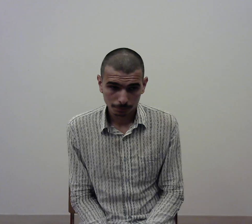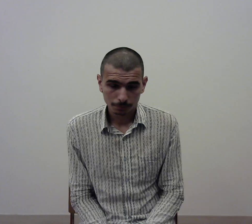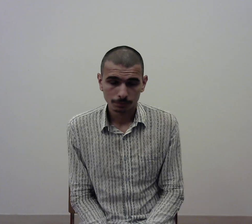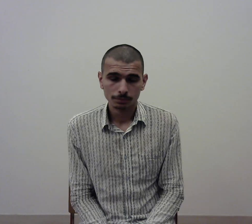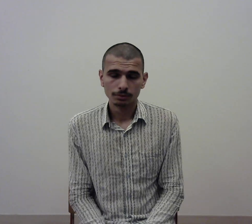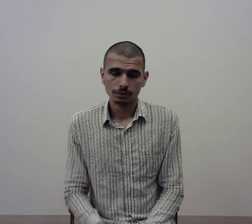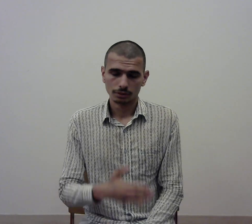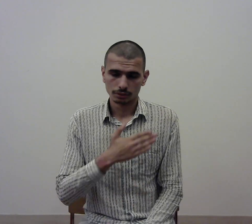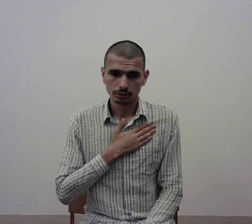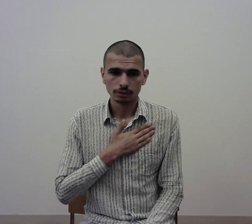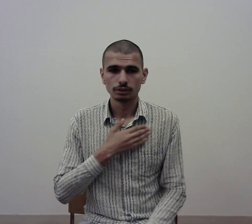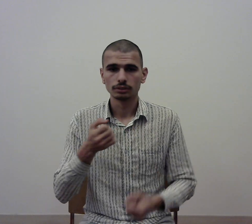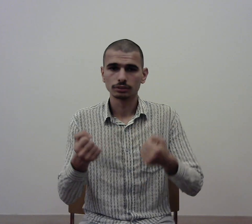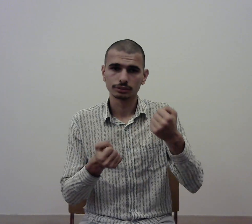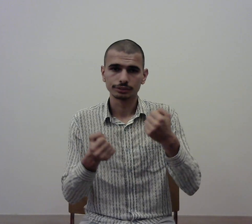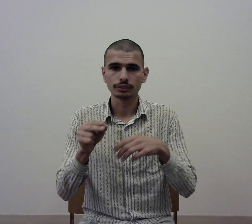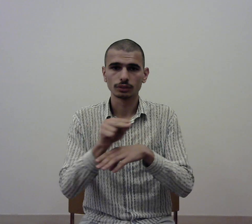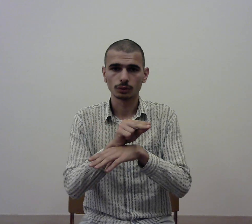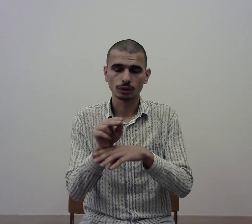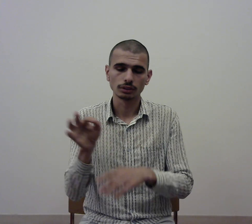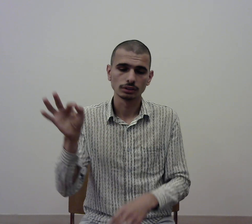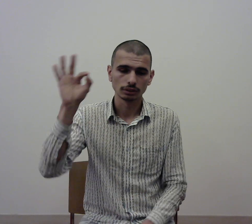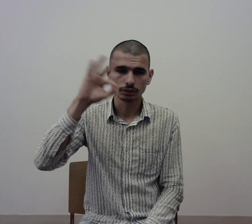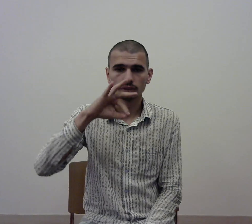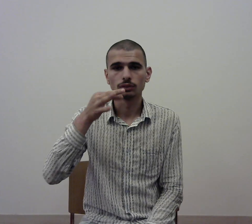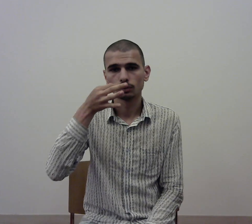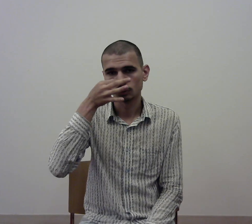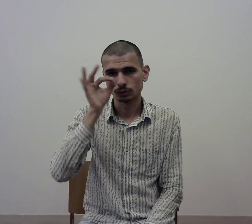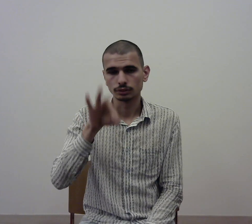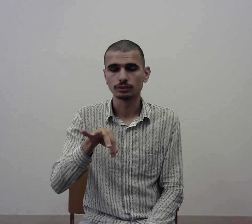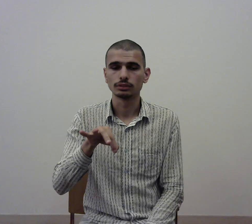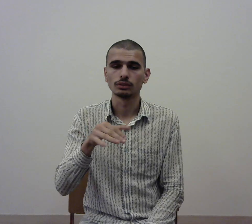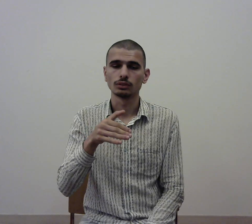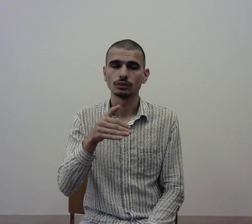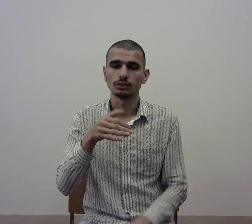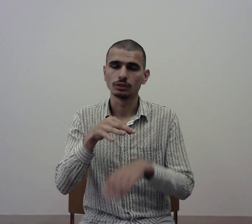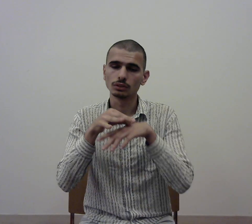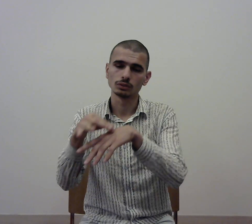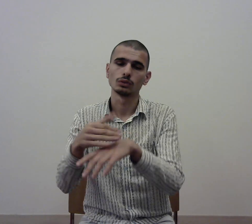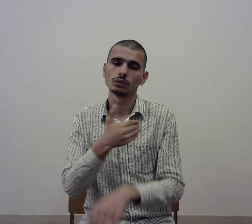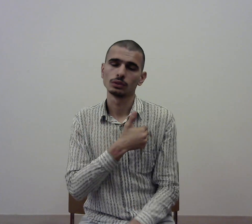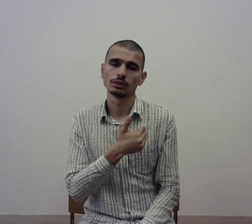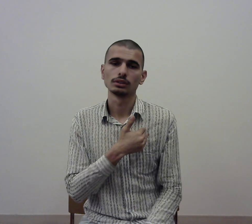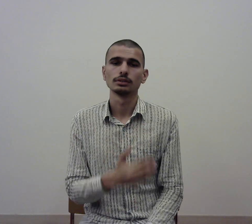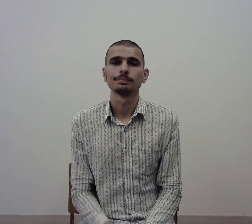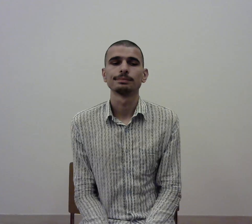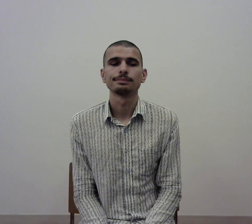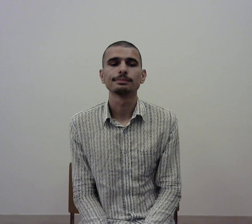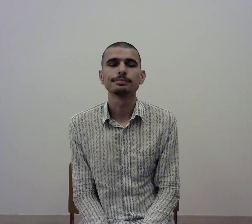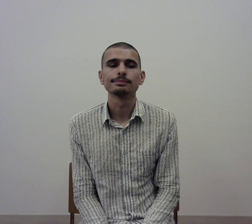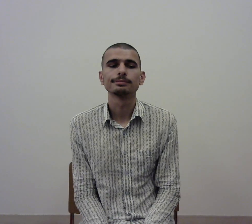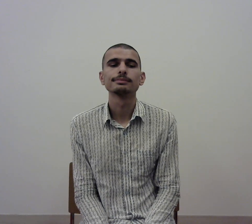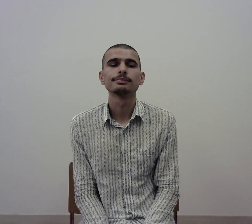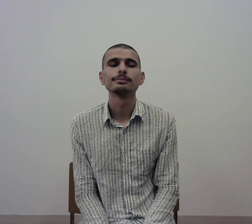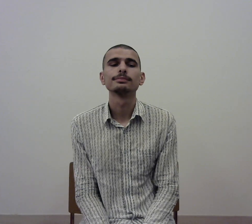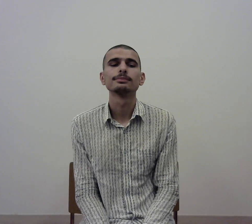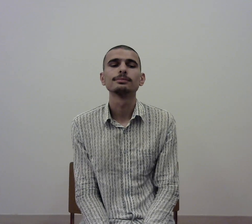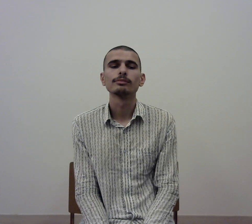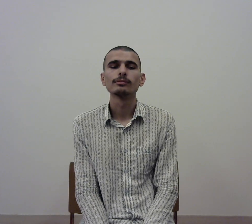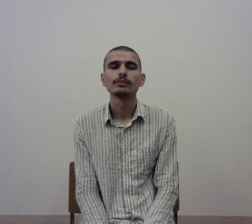Mən avtomobil təmiri üzrə təcrübə keçmək istəyirəm